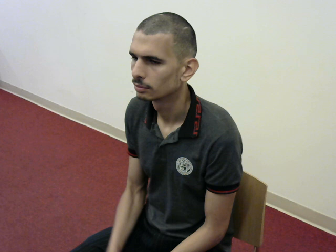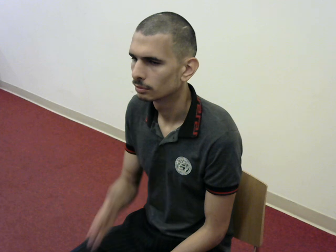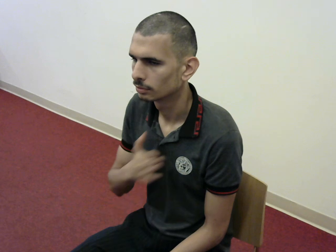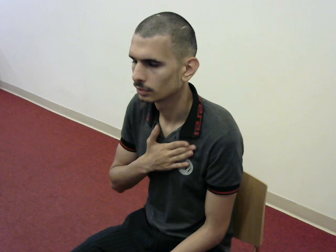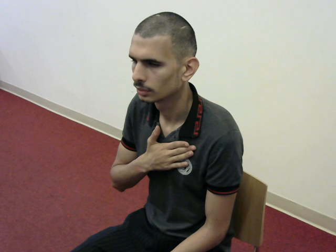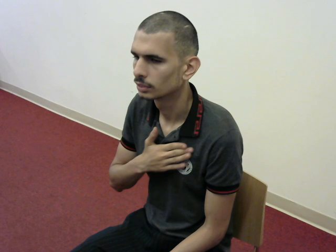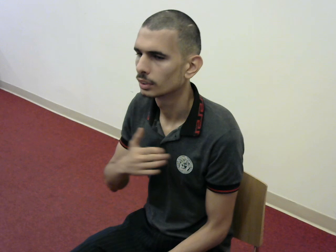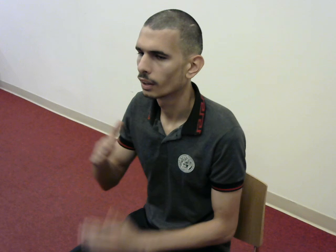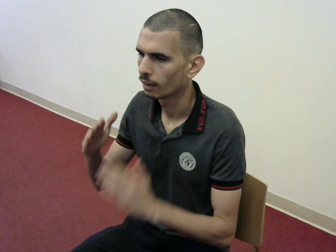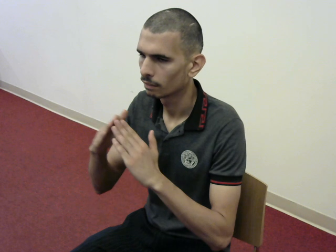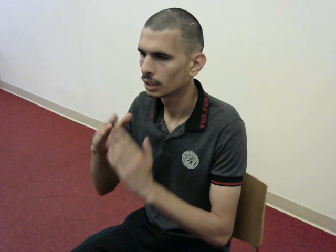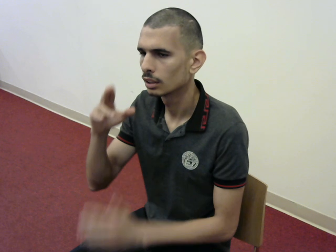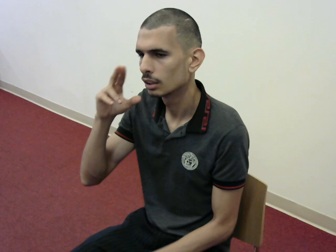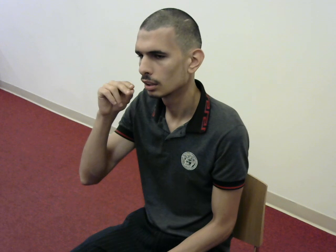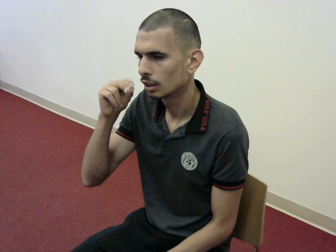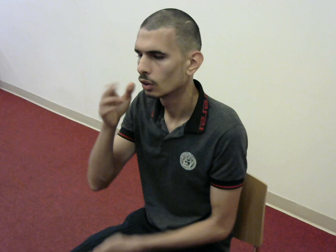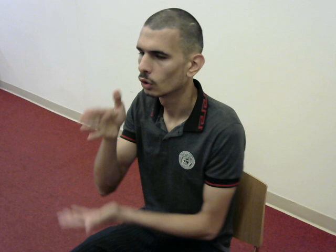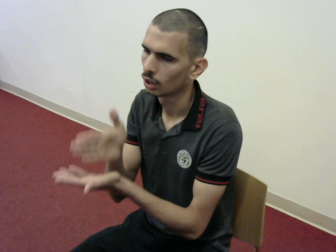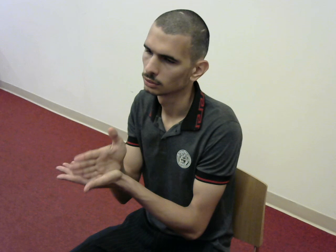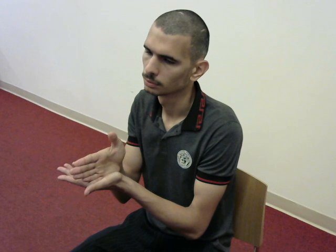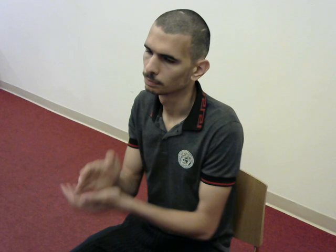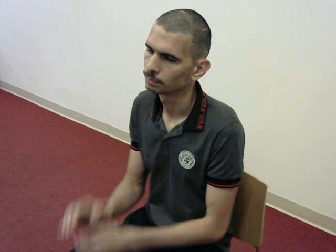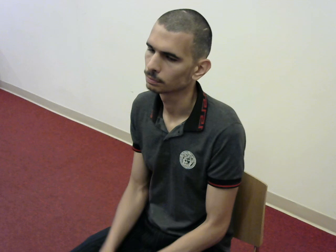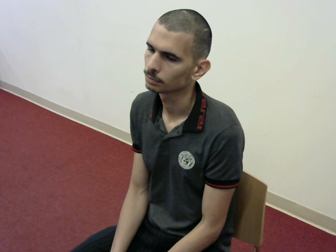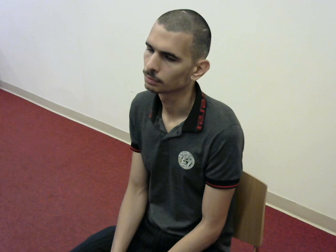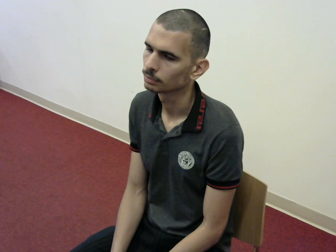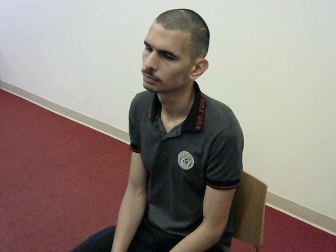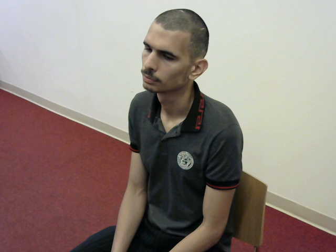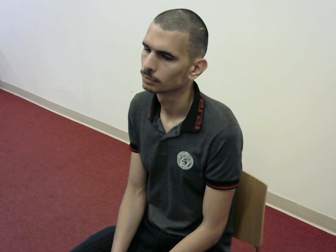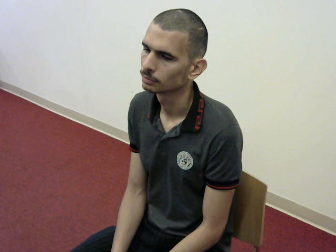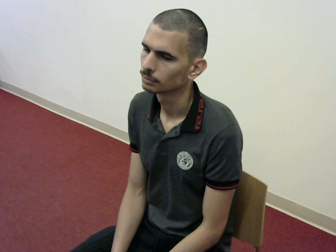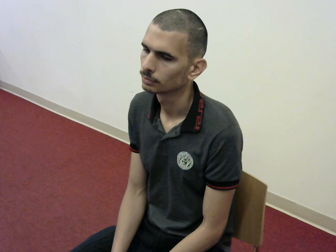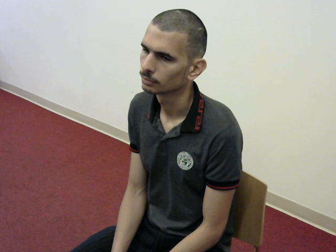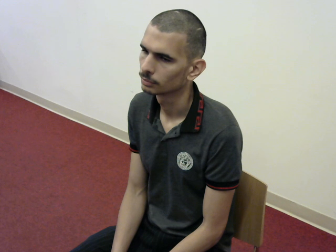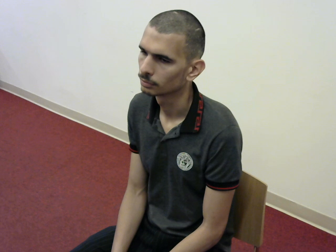Mənim evdə 2 pişiyim var